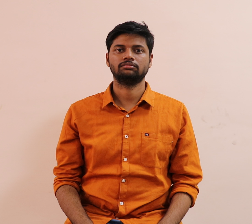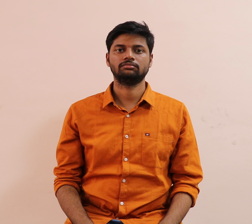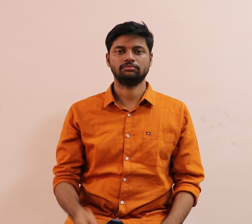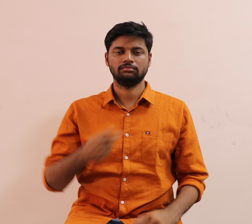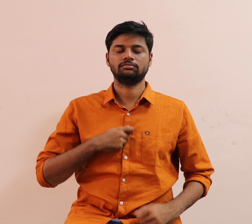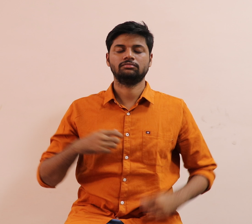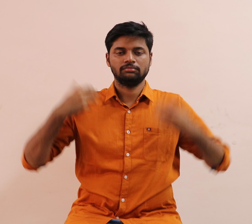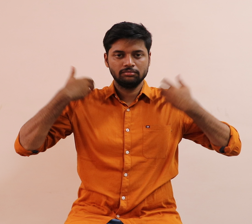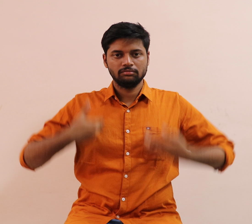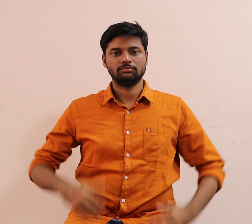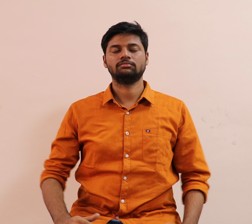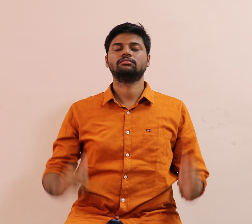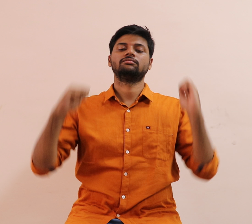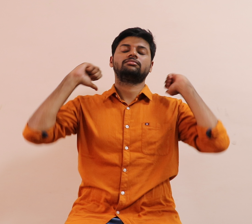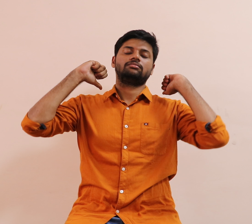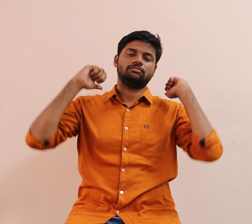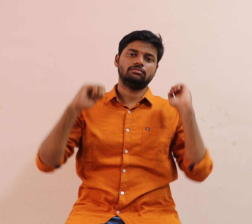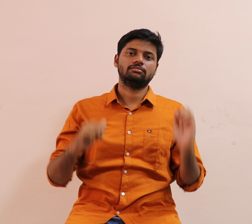i am feeling bored